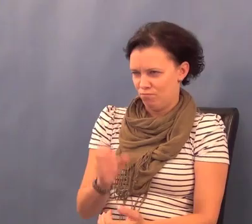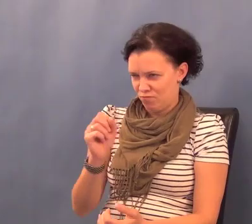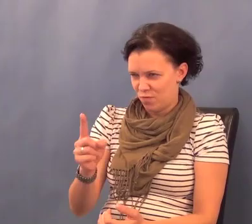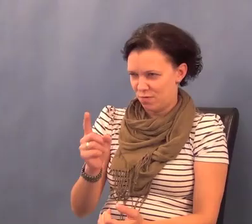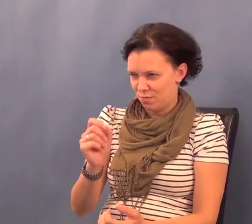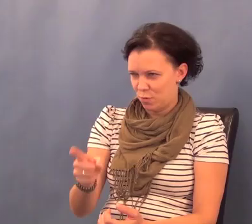Jest?